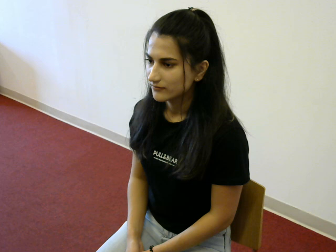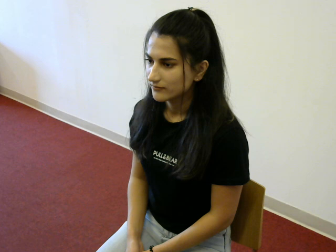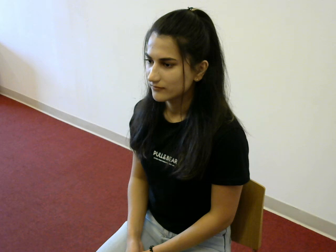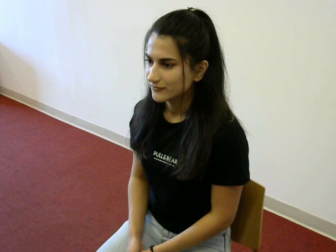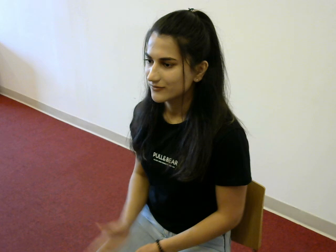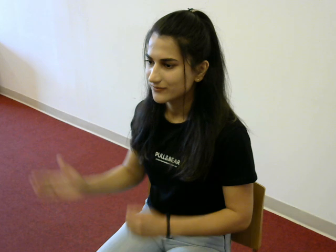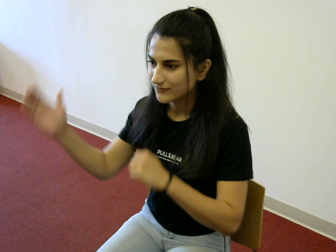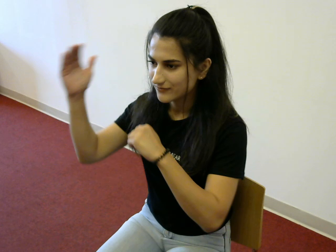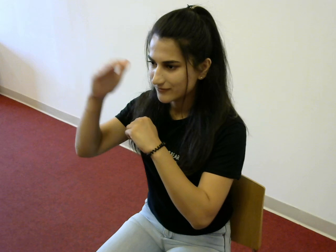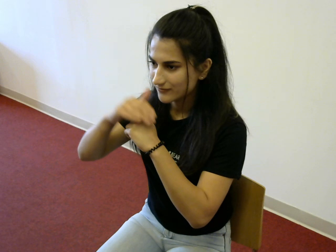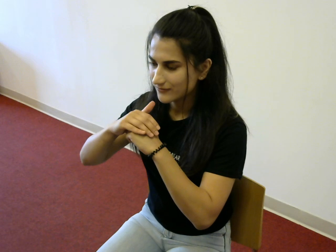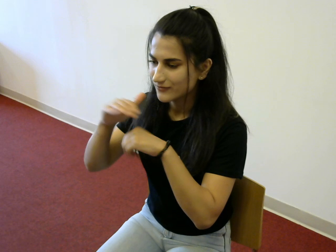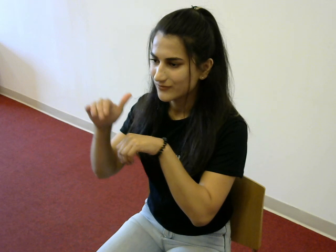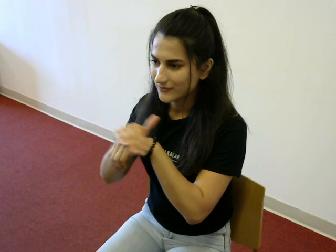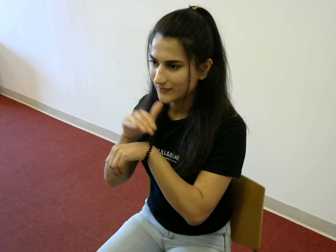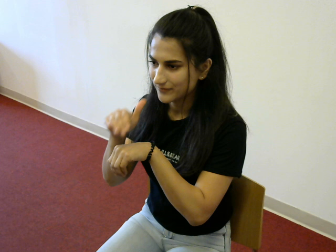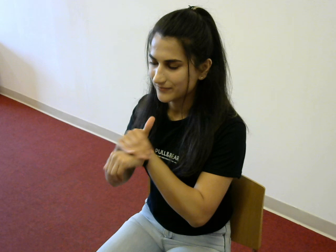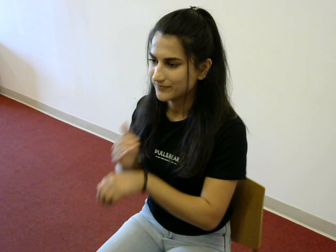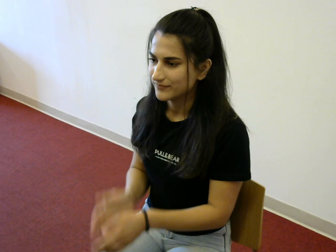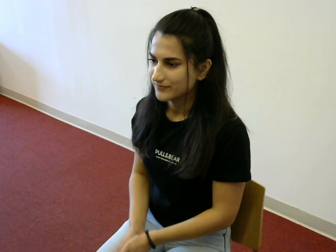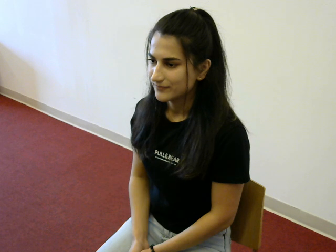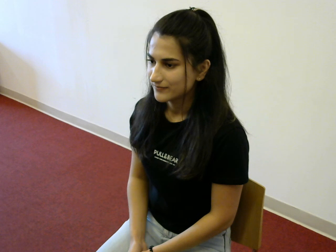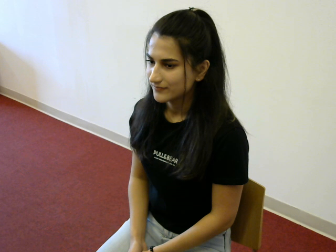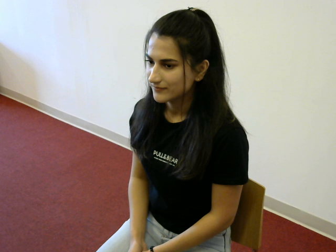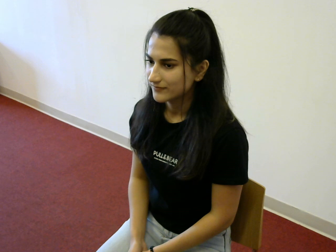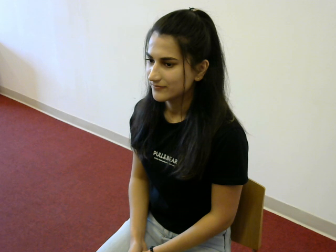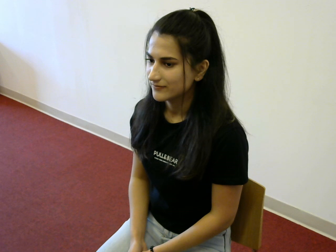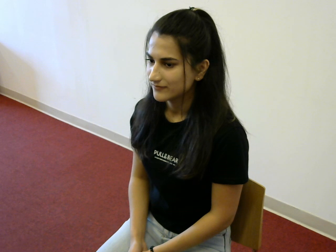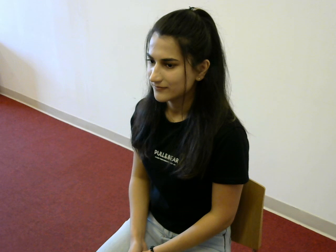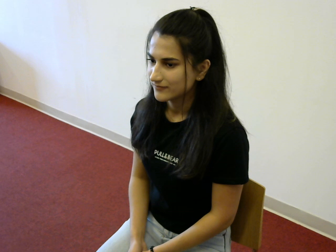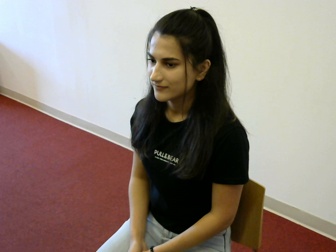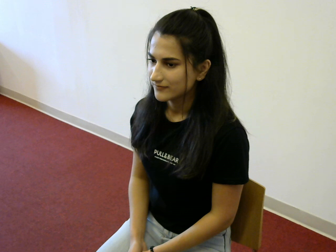Axşamınız xeyir